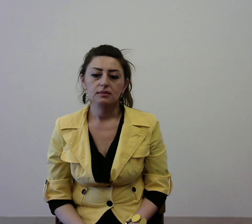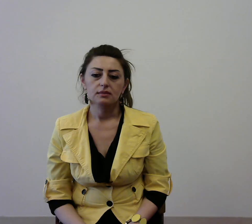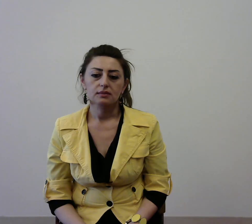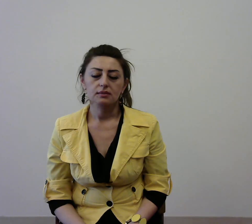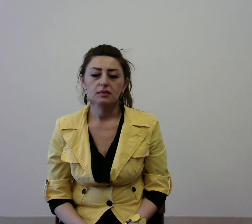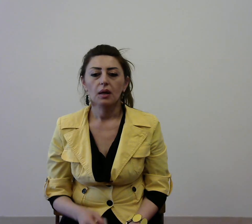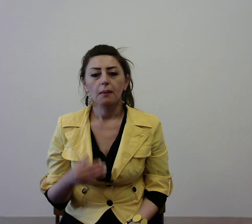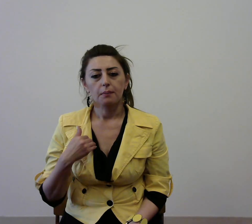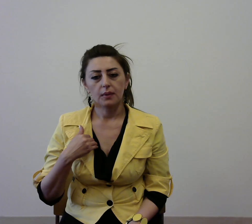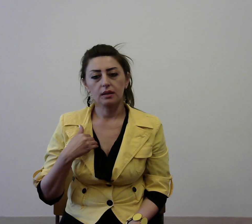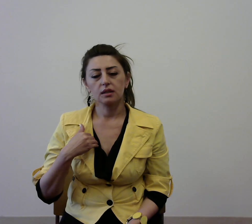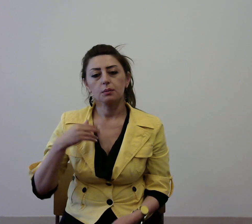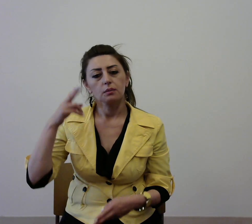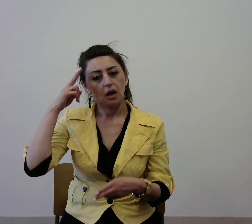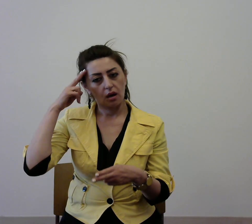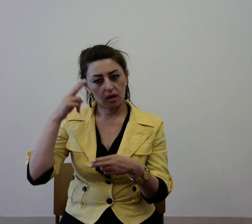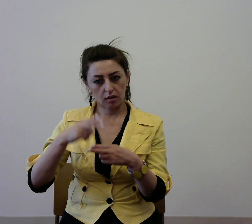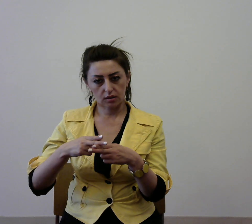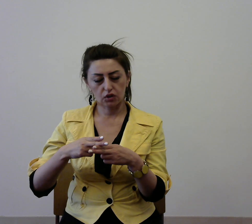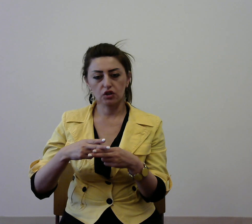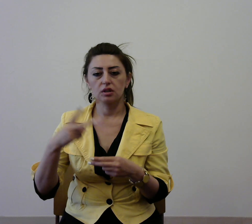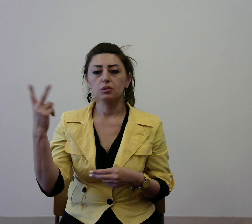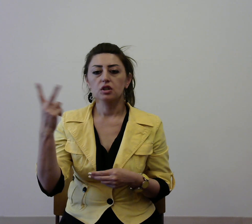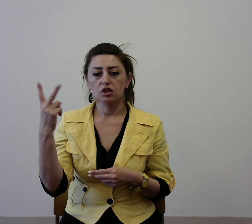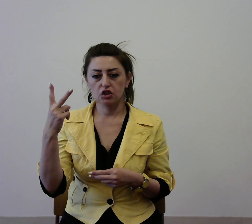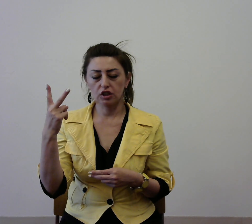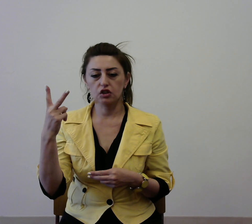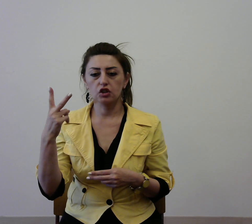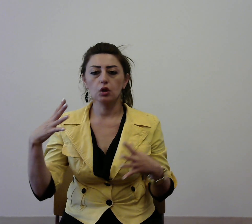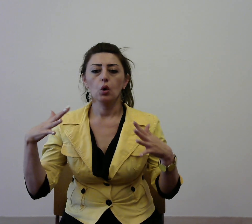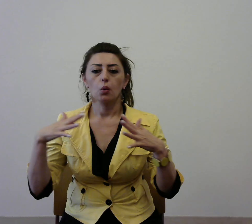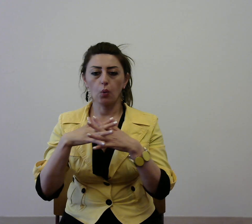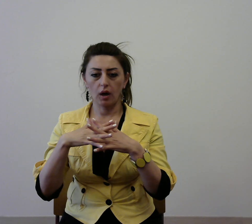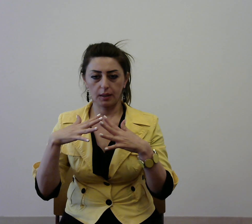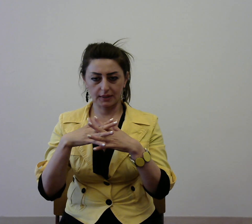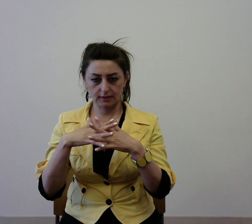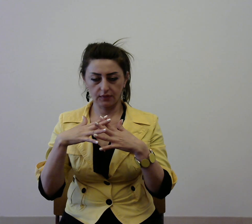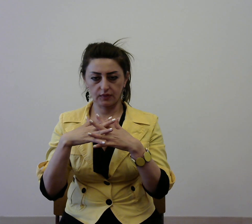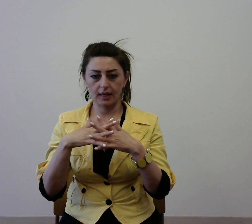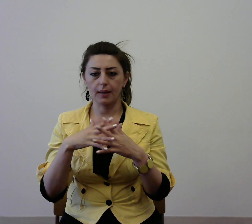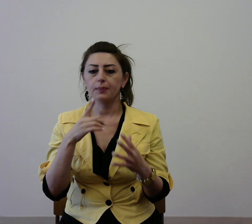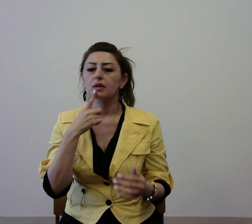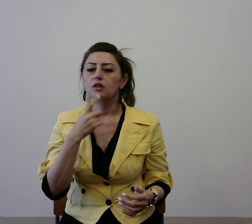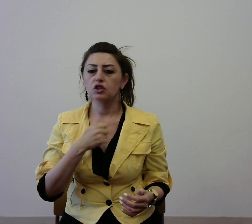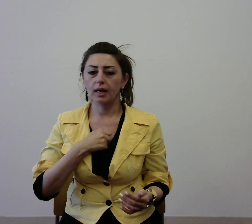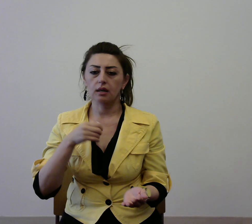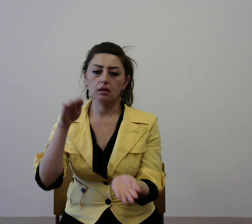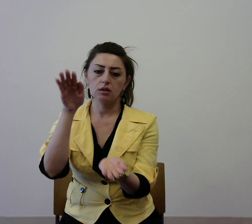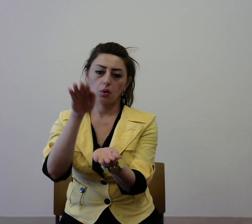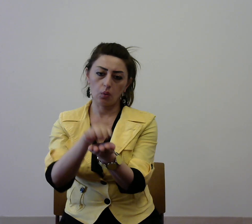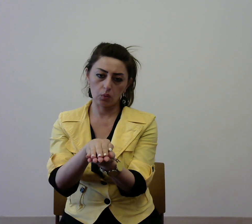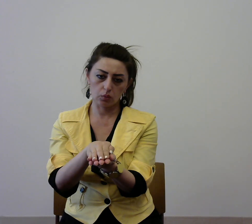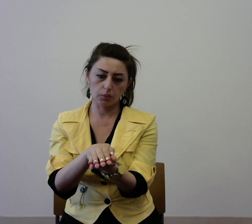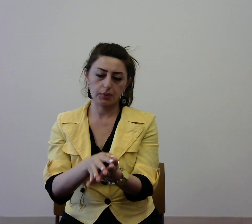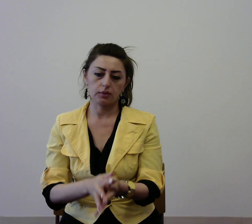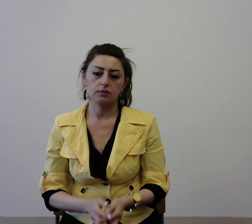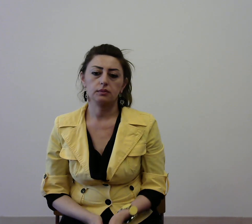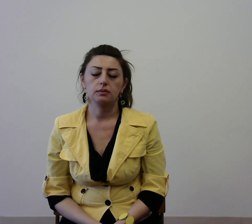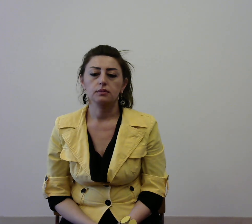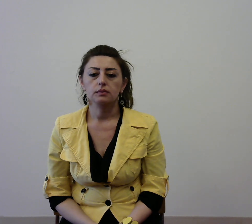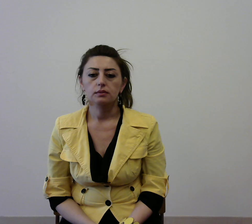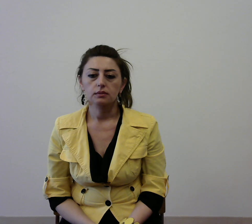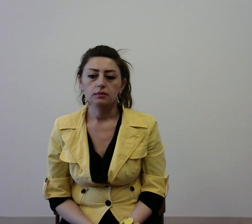Mənim qardaşım 2-ci Qarabağ müharibəsində şəhid olub